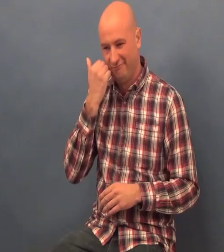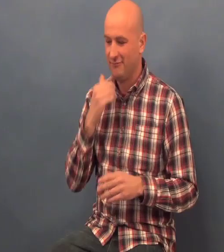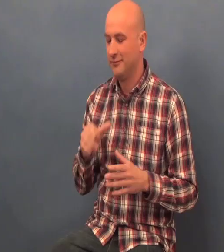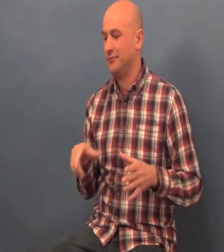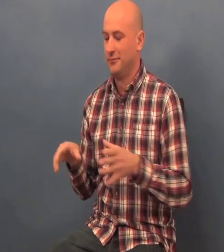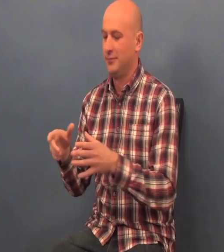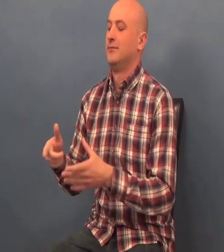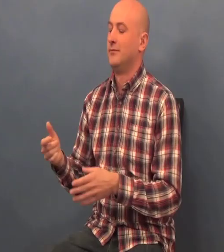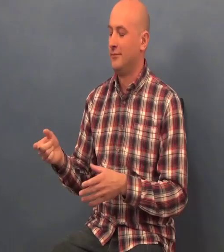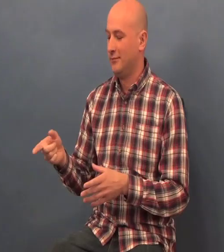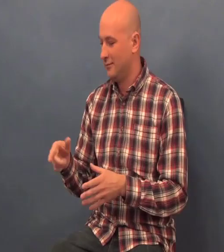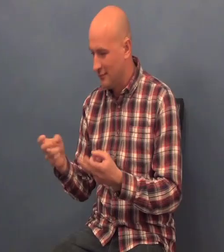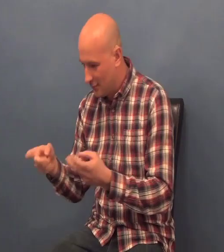Chłopiec biegnie i po poszukiwaniach znajduje żabę.